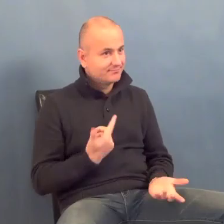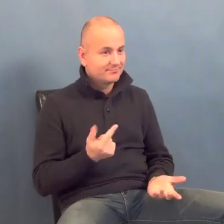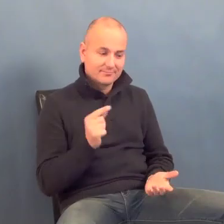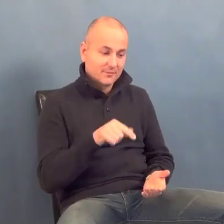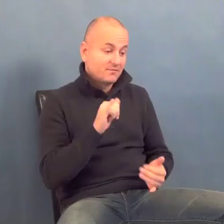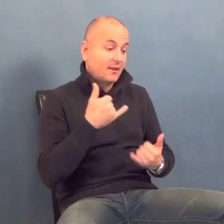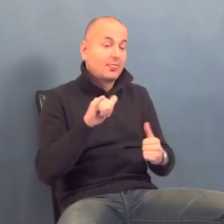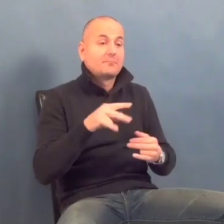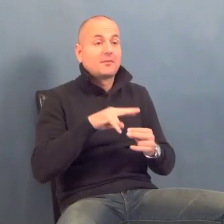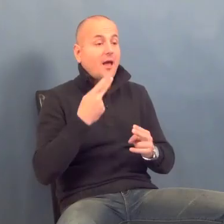Przyjdę w jakimś innym terminie.